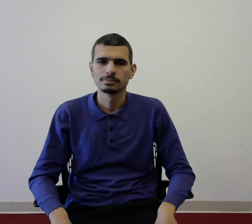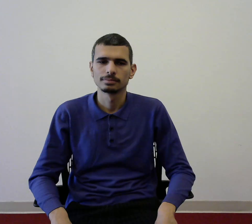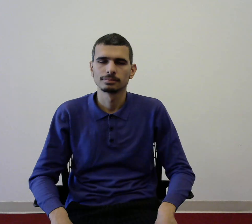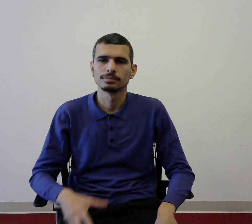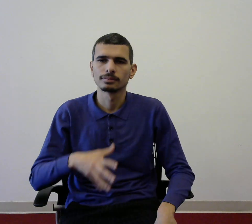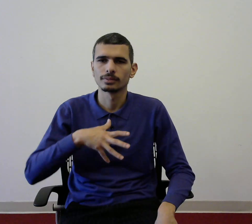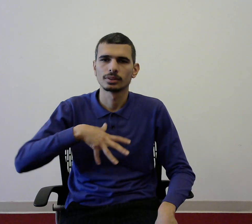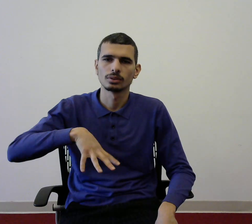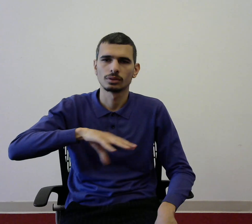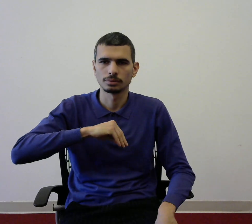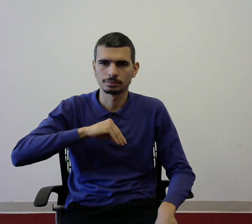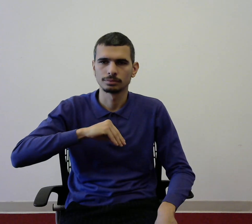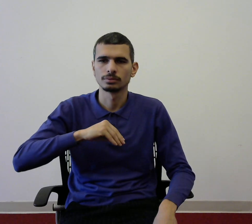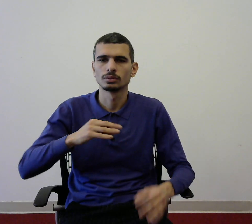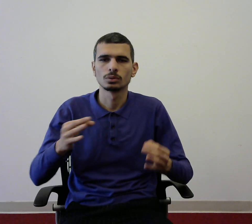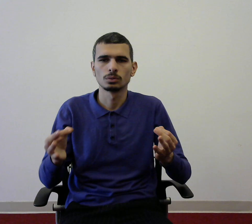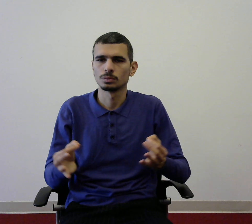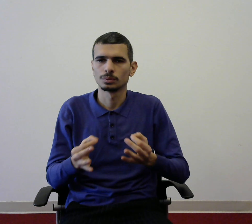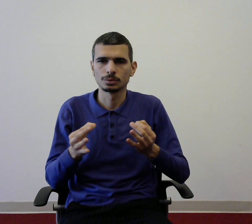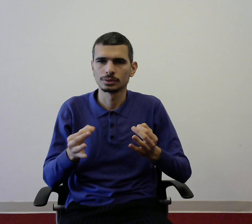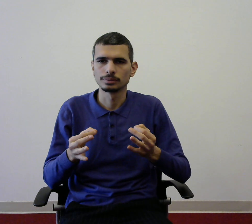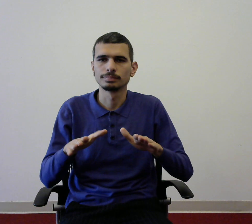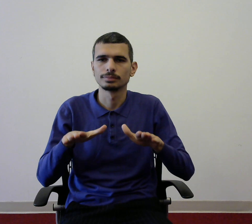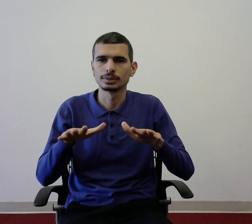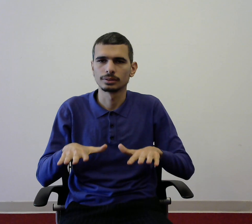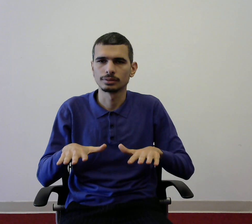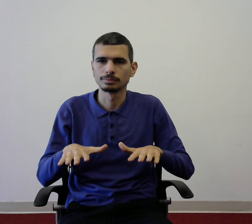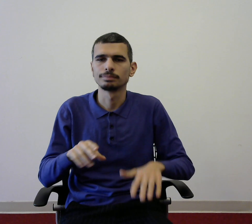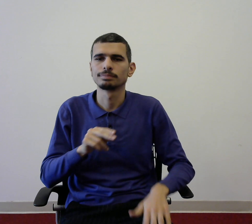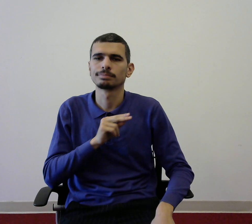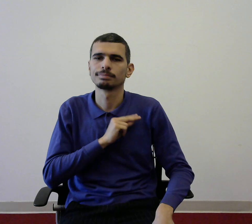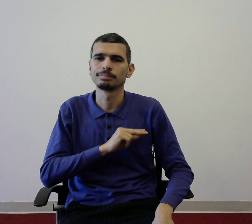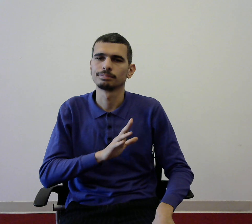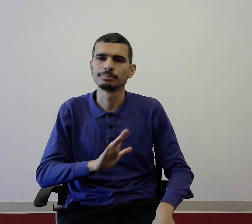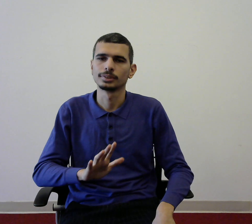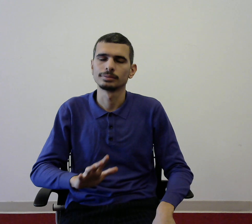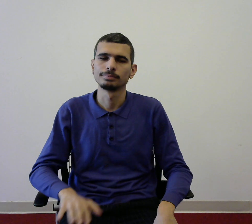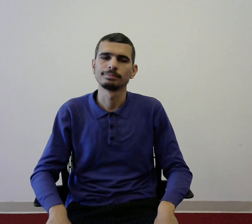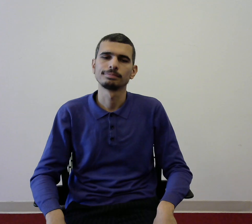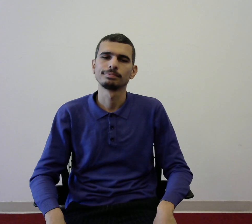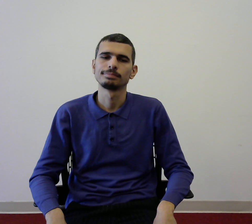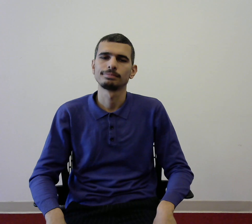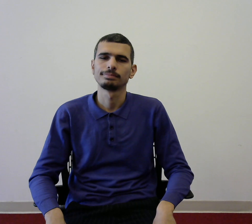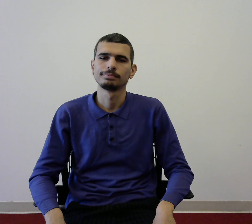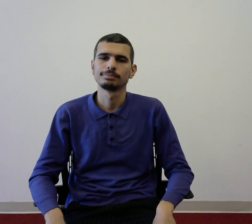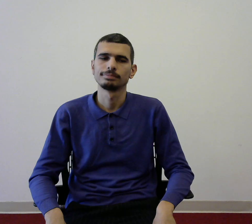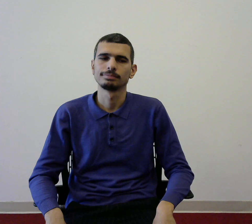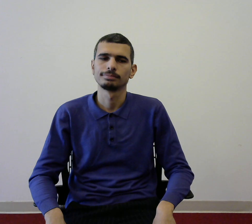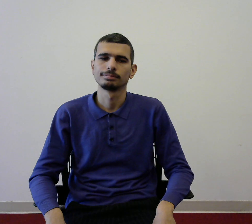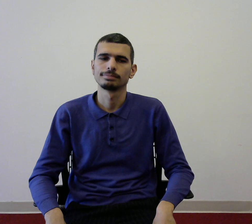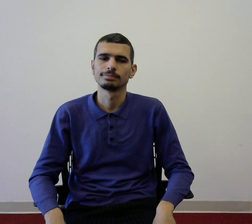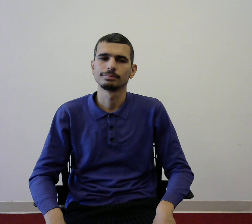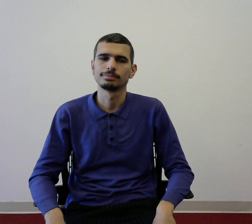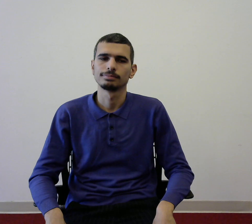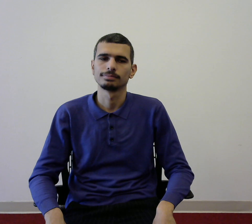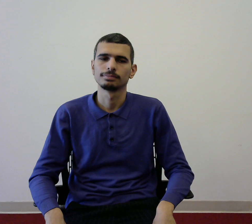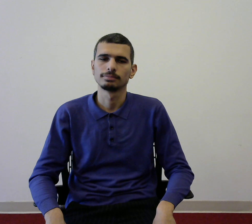Biz heç yerdə işləmirik